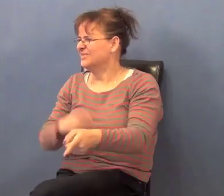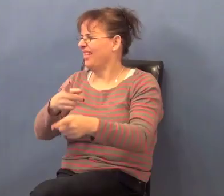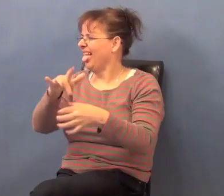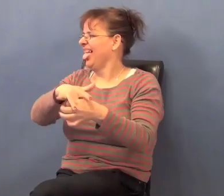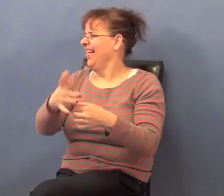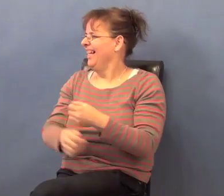Były w środku.